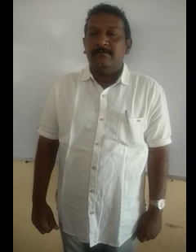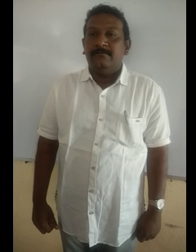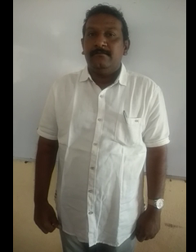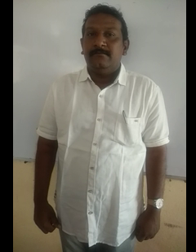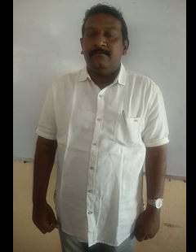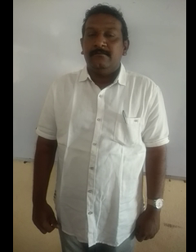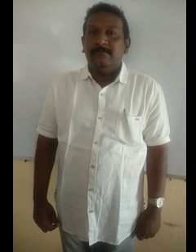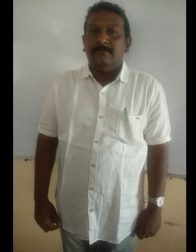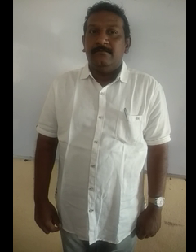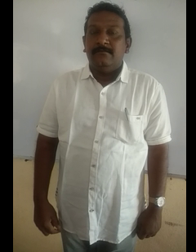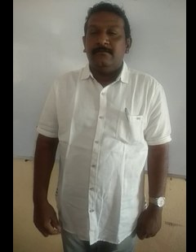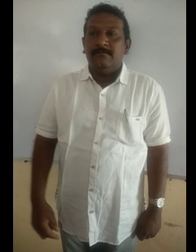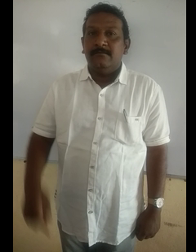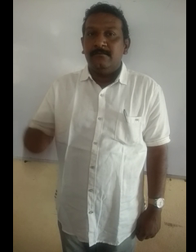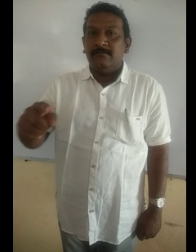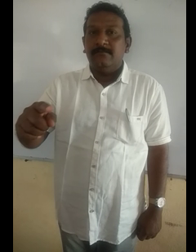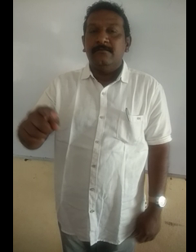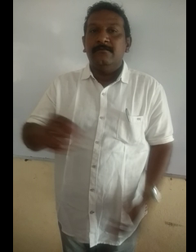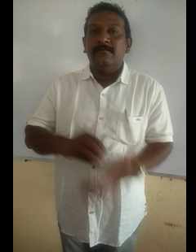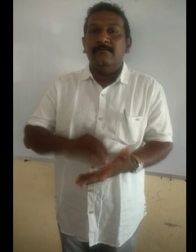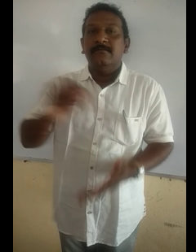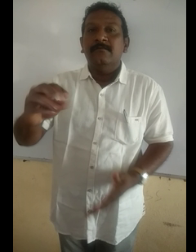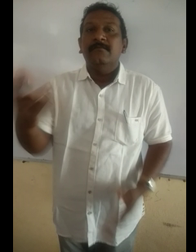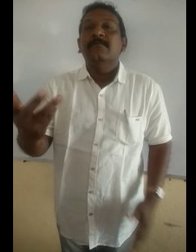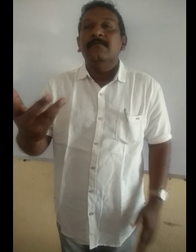what you want